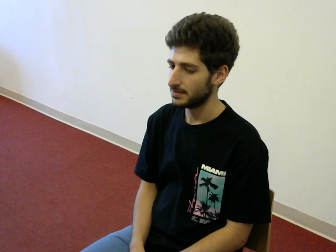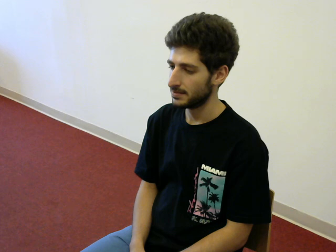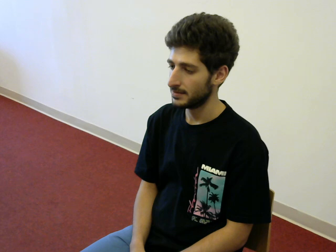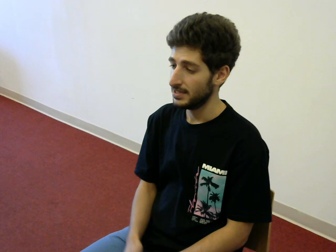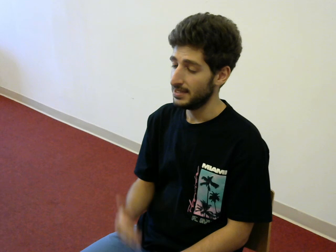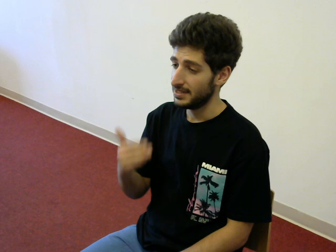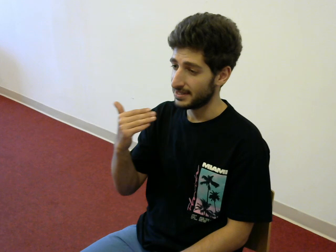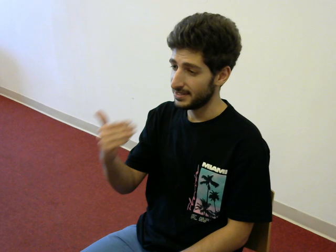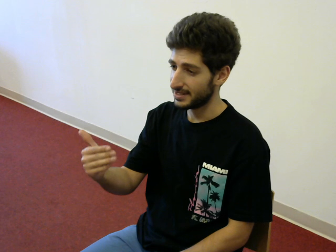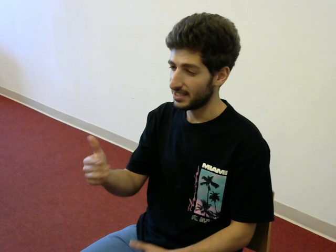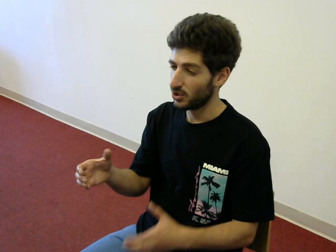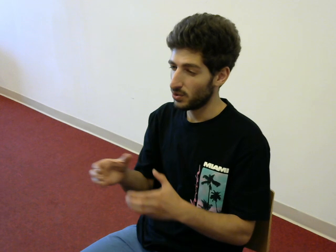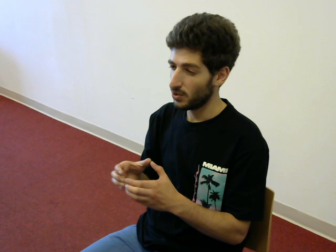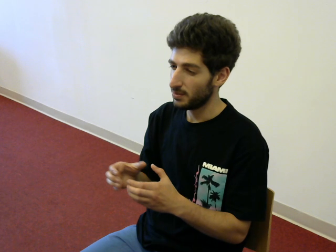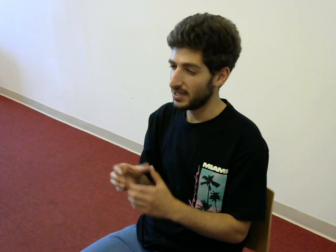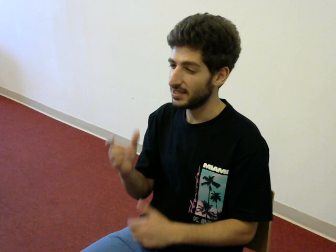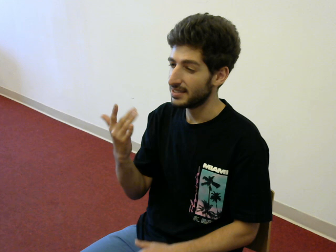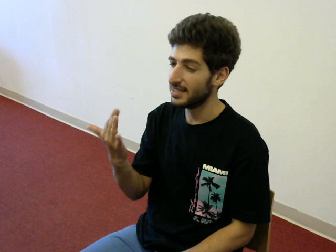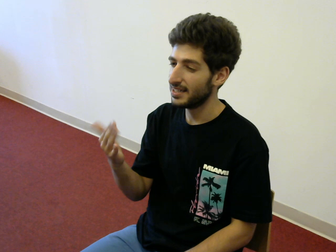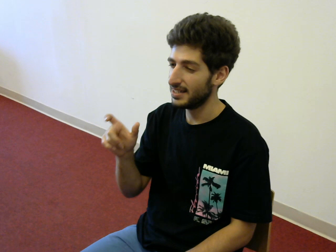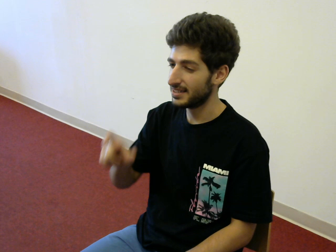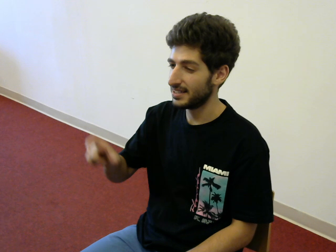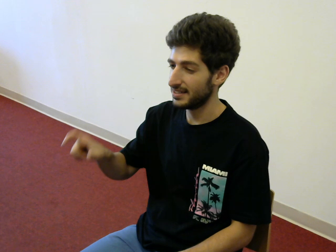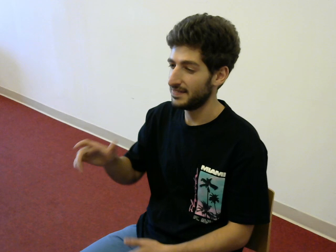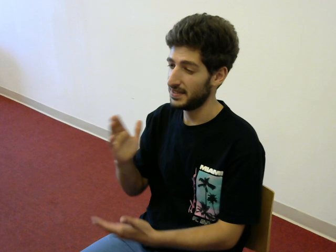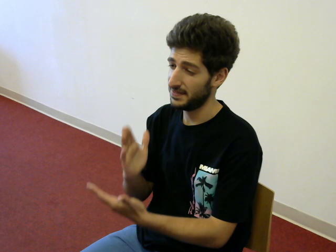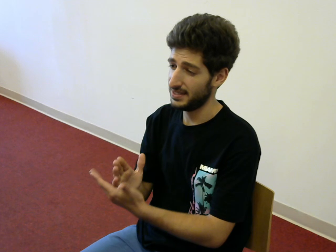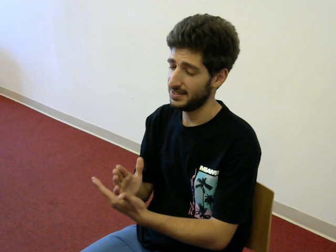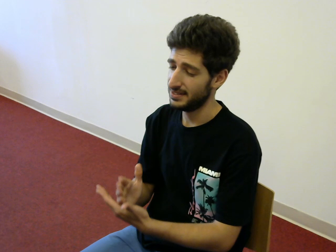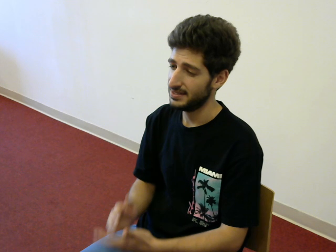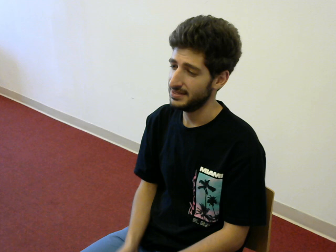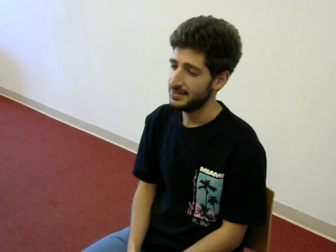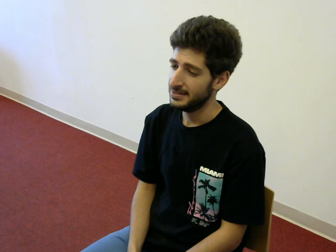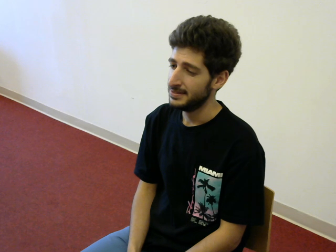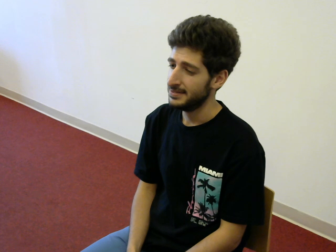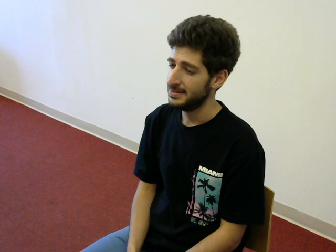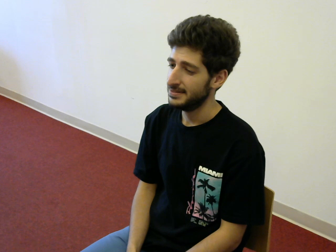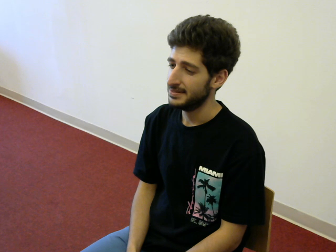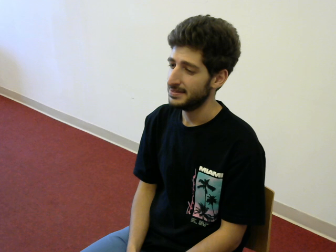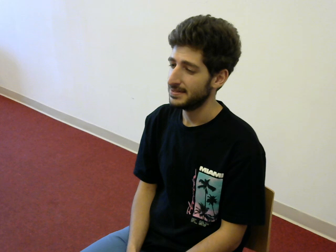Sizin komandada neçə nəfər var?